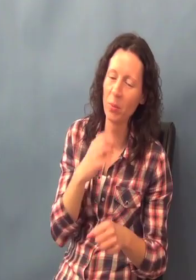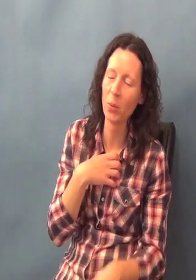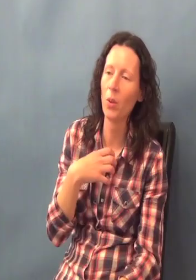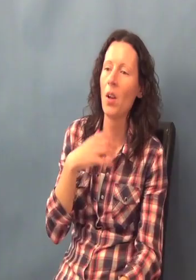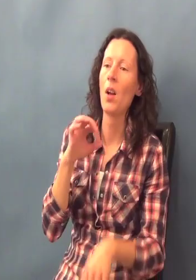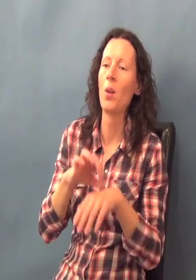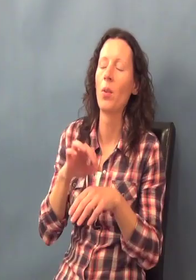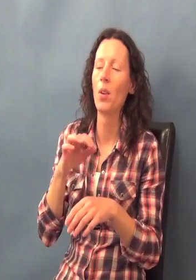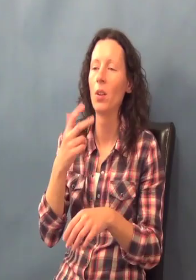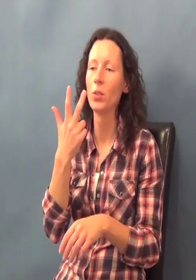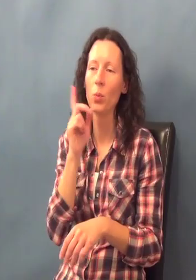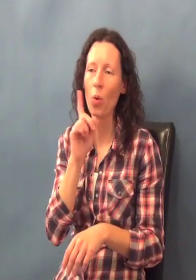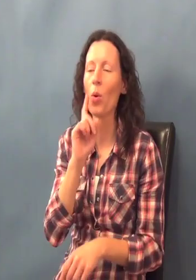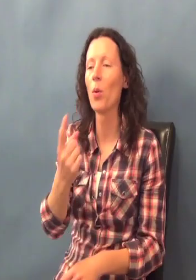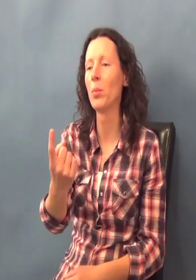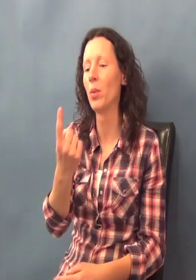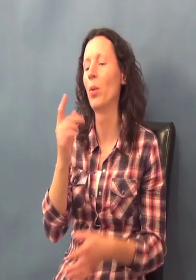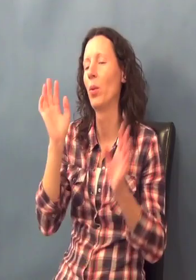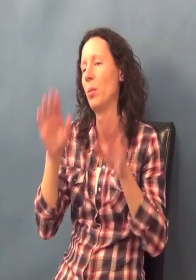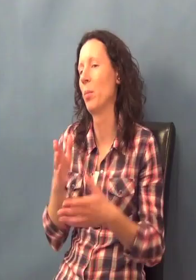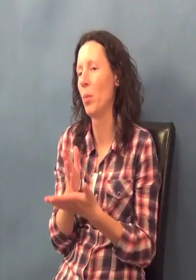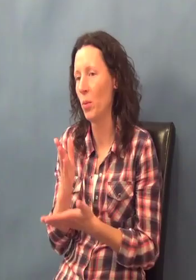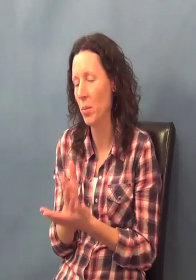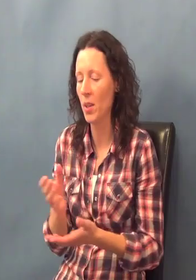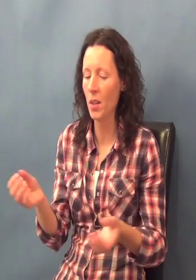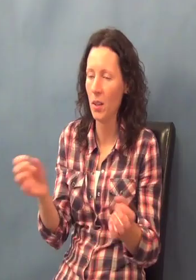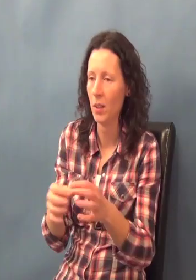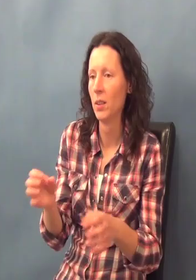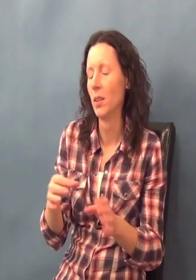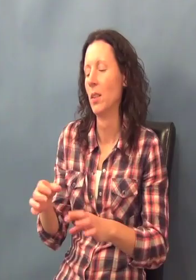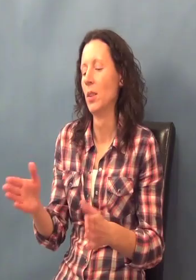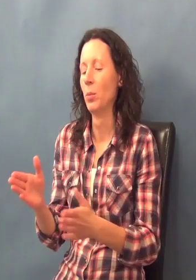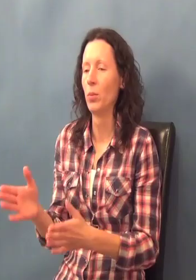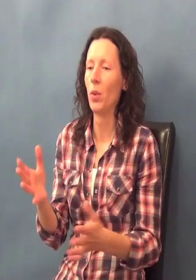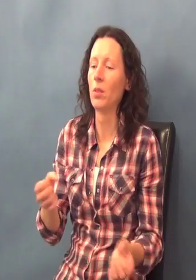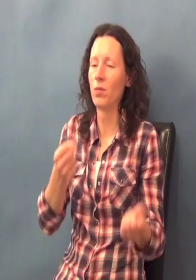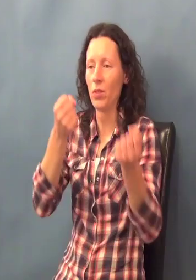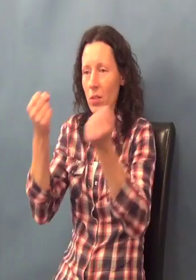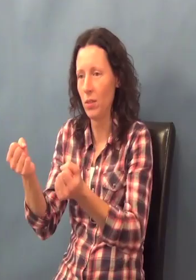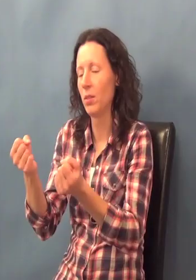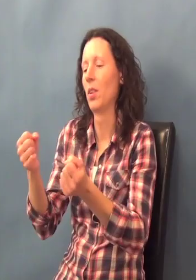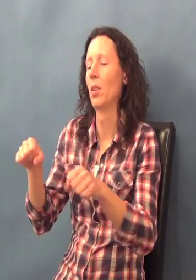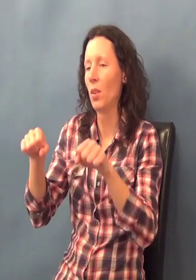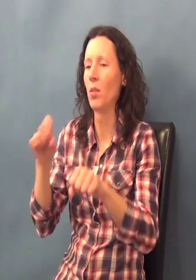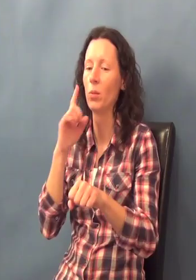Właśnie nadchodzą trzej chłopcy, postanawiają mu pomóc, zbierają owoce do kosza, kosz zakłada ją na przód roweru, a chłopiec im dziękuje.